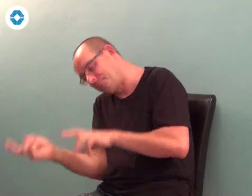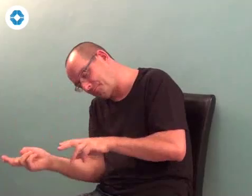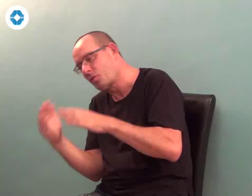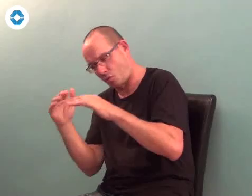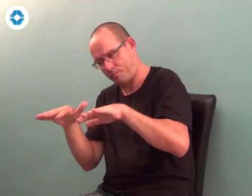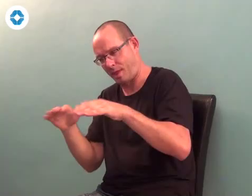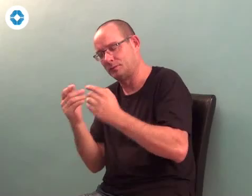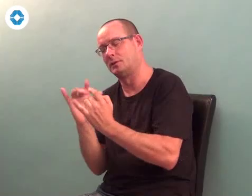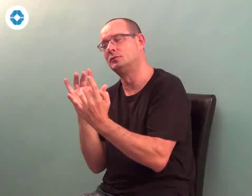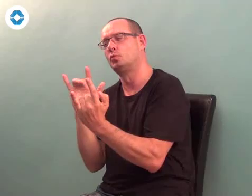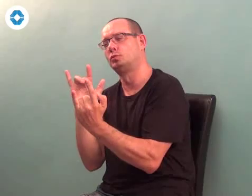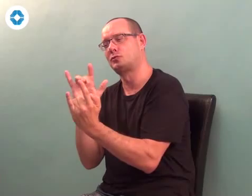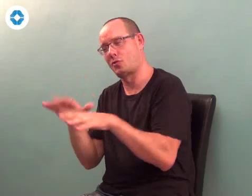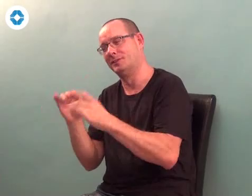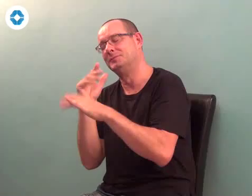W domu, na łóżku.